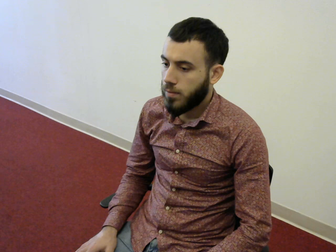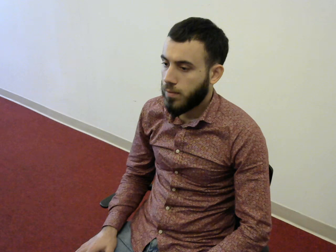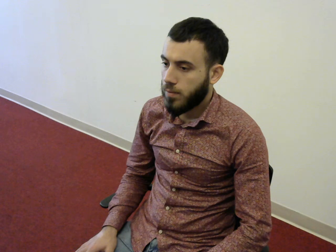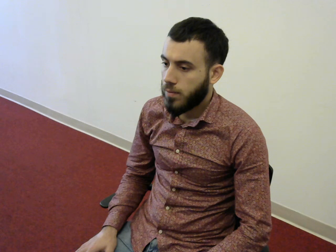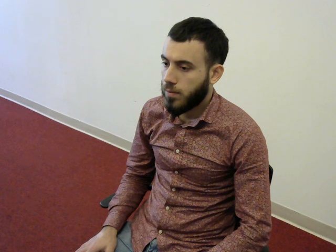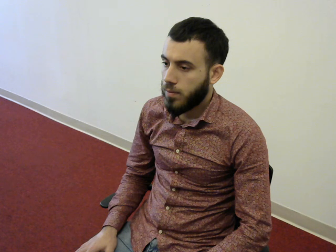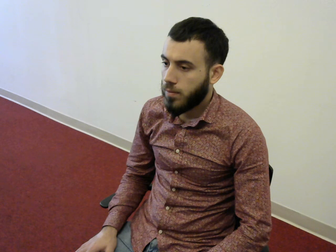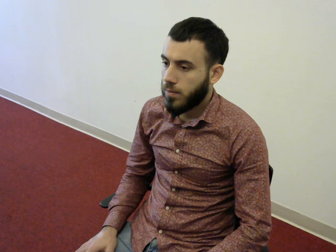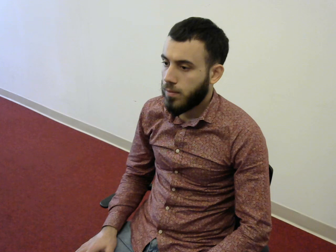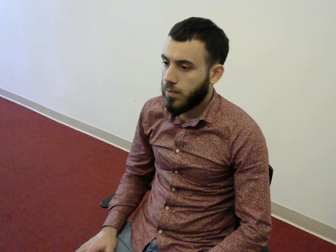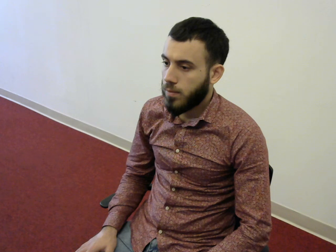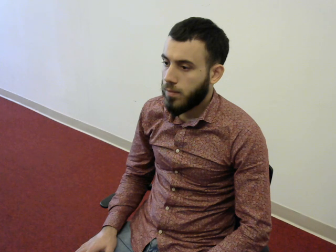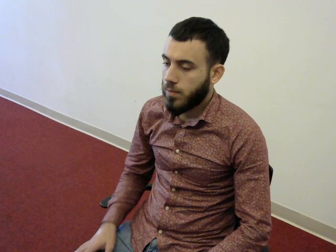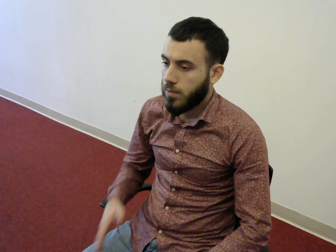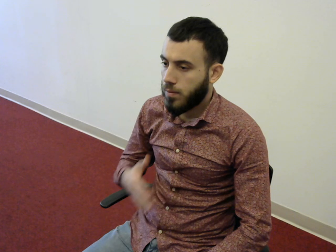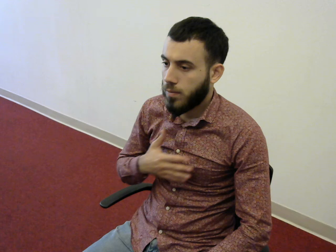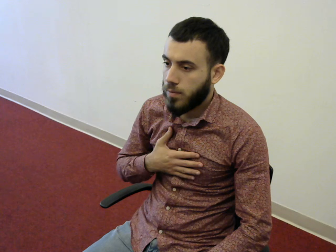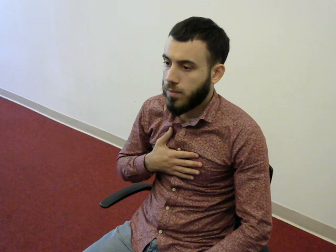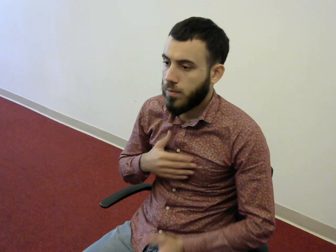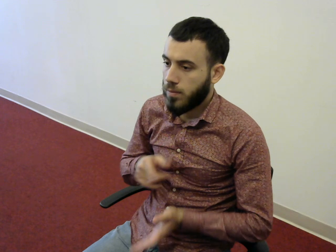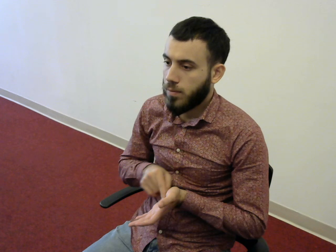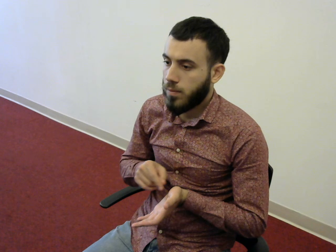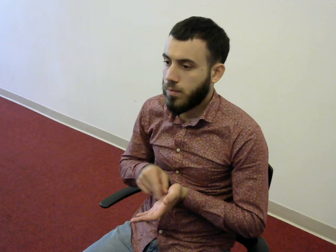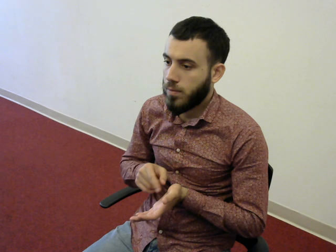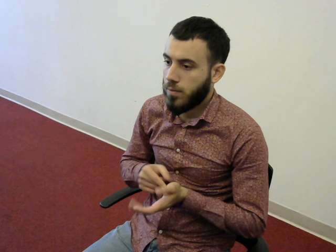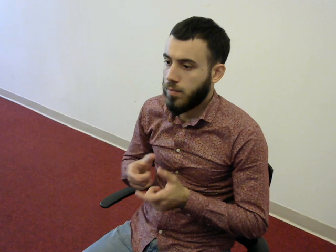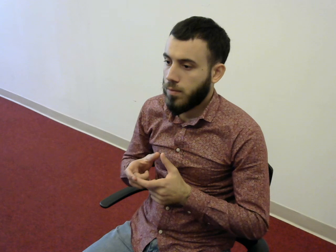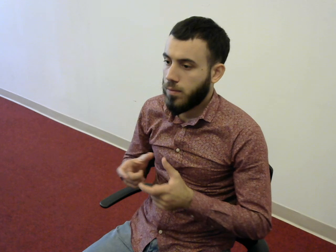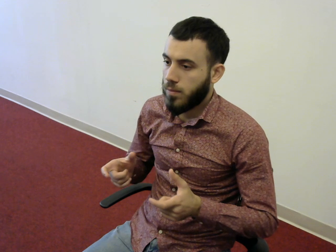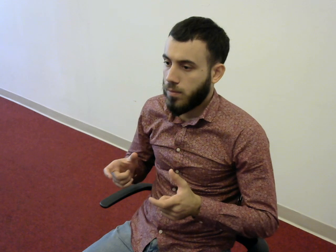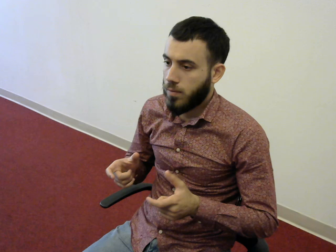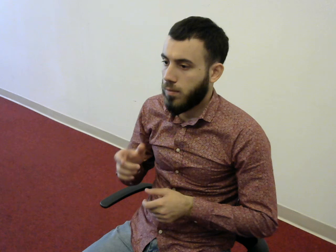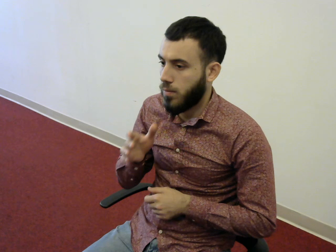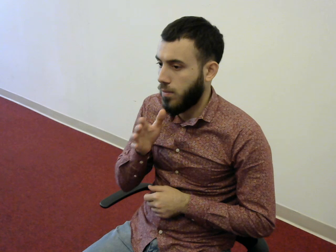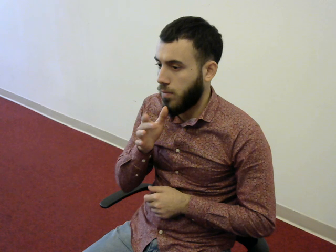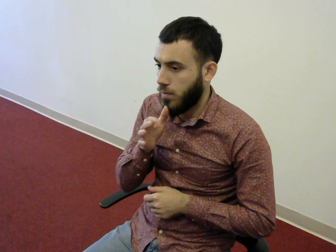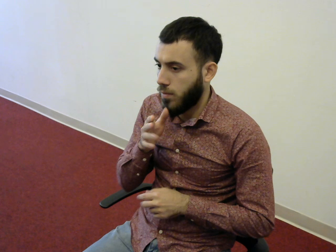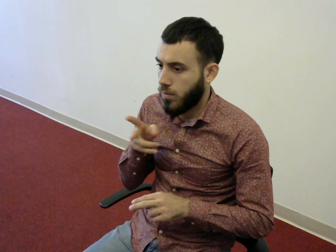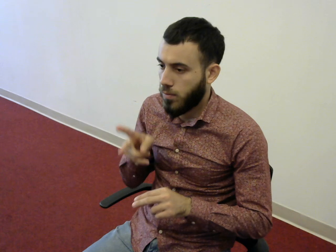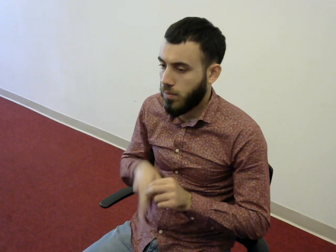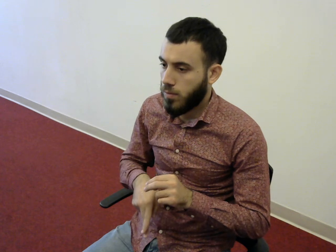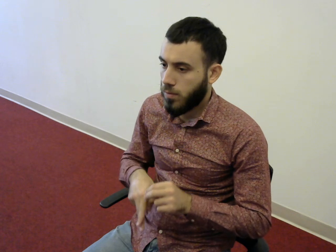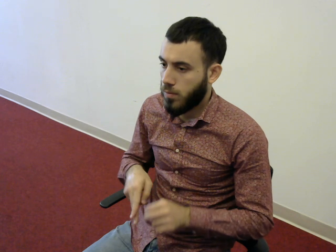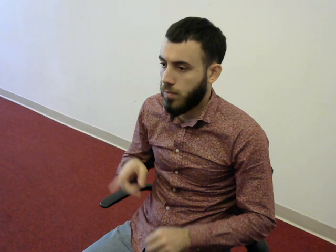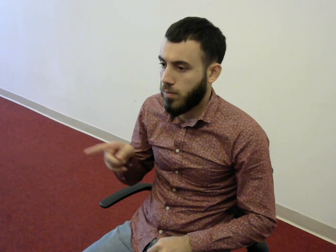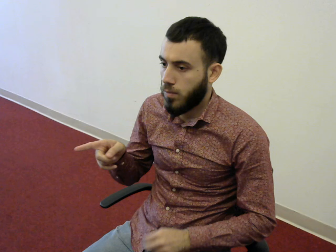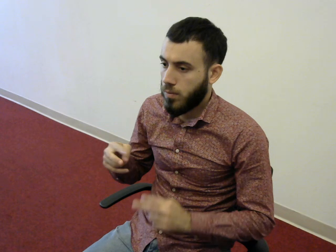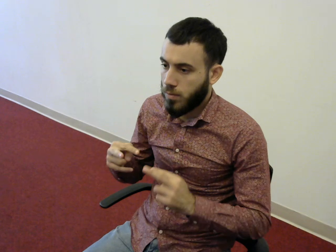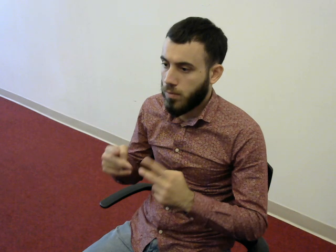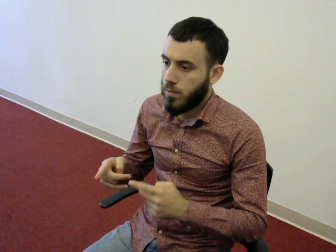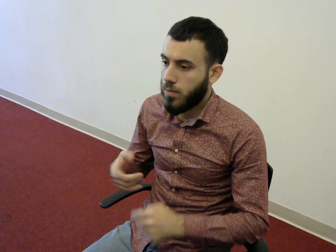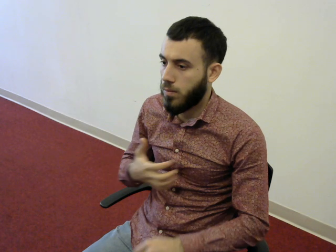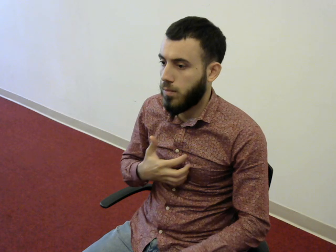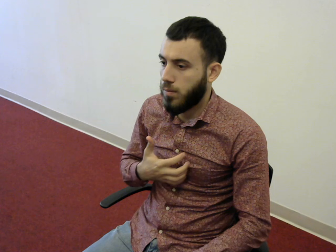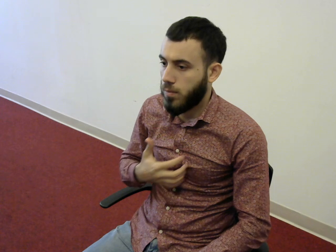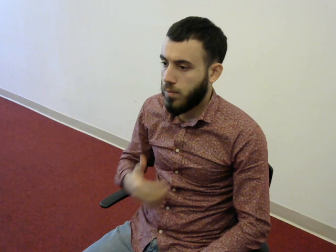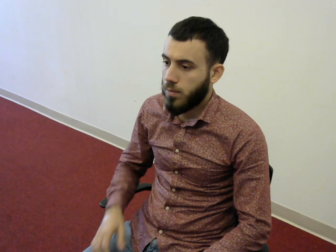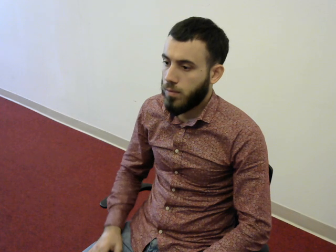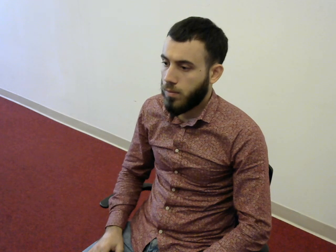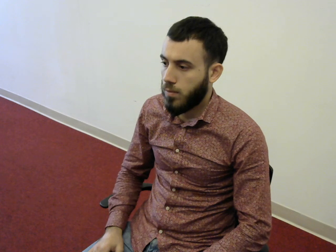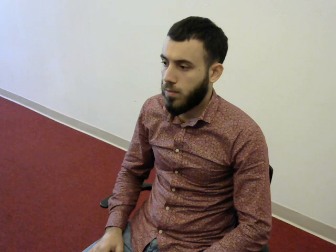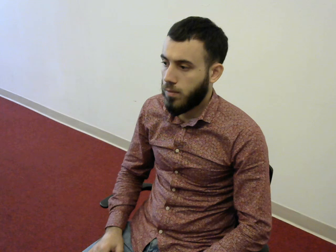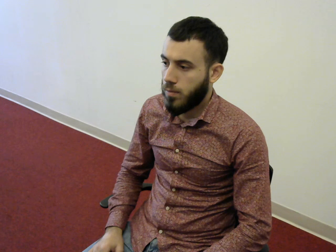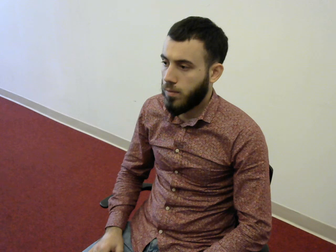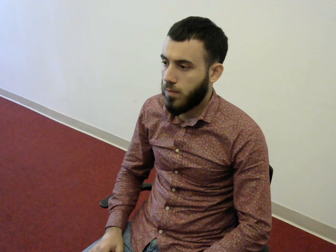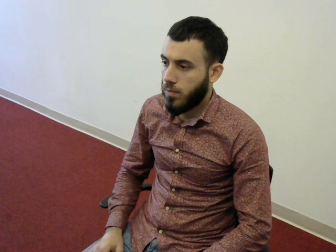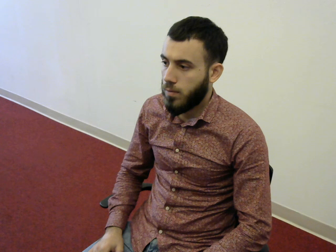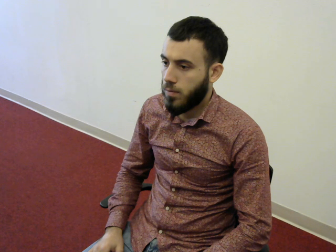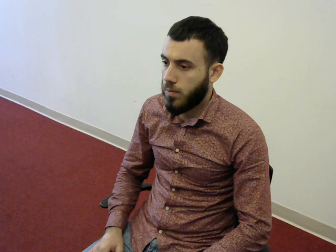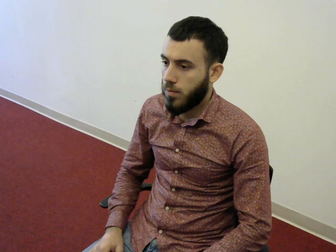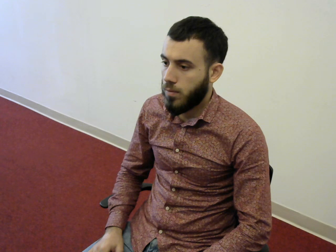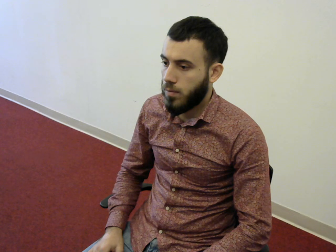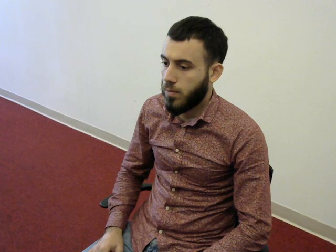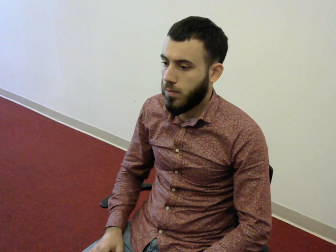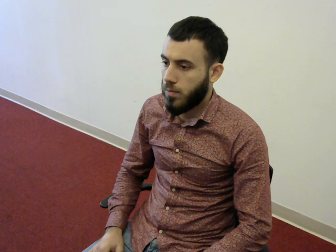Mənim pensiya kartımın müddəti bitib, onu dəyişmək istəyirəm